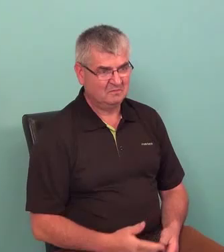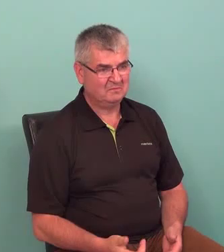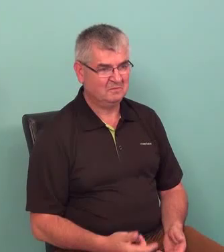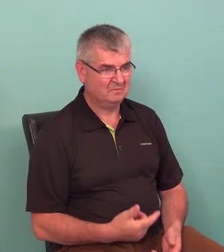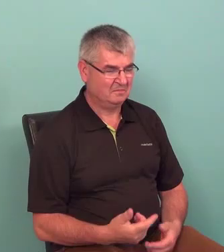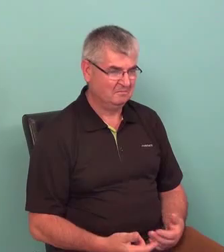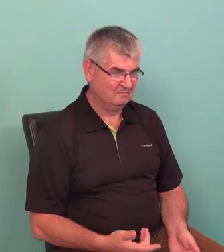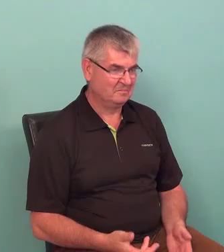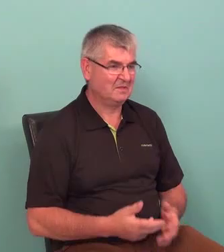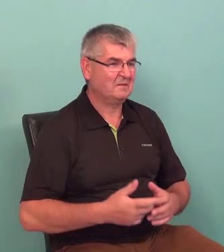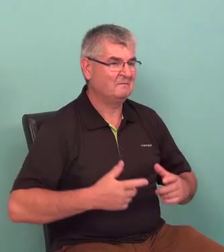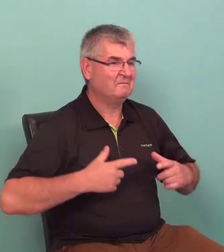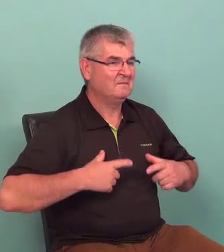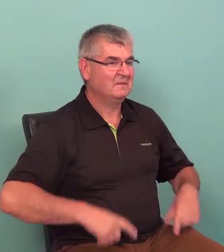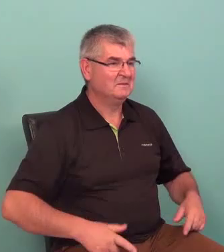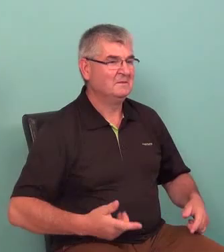Co robi się na wsi?